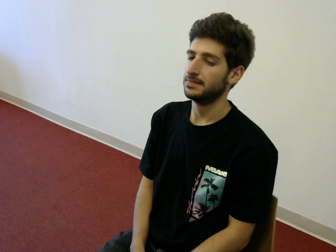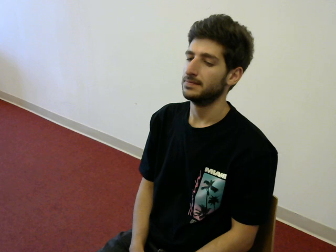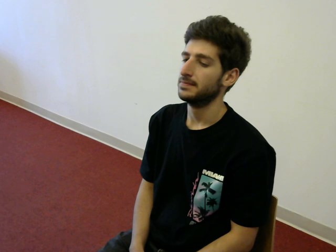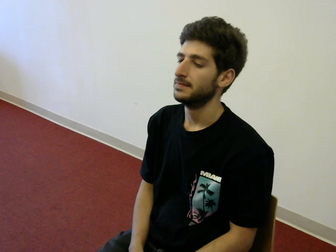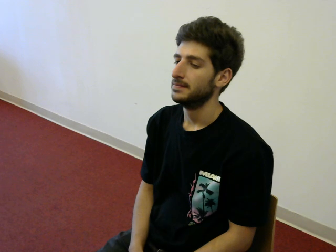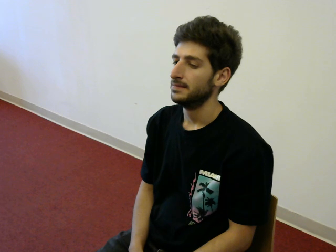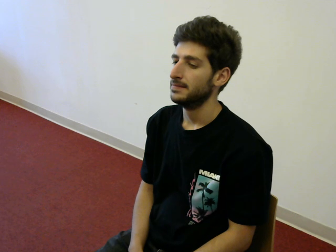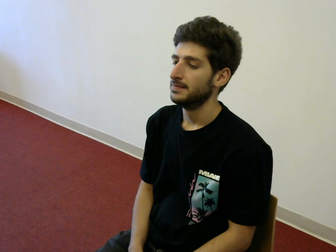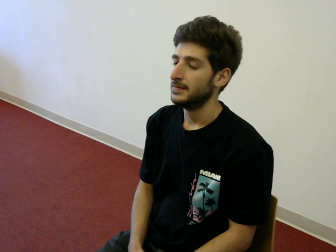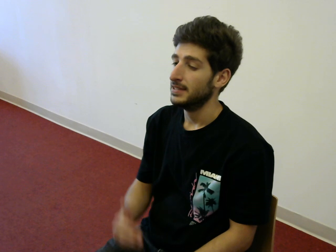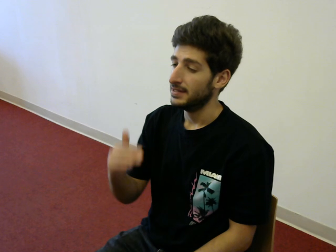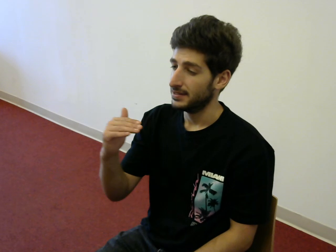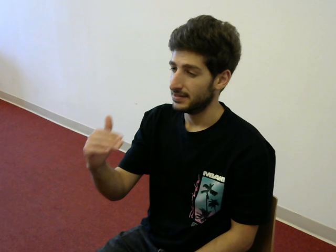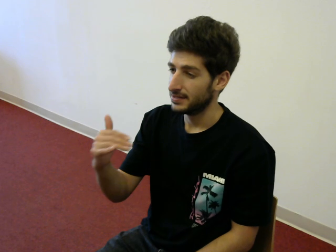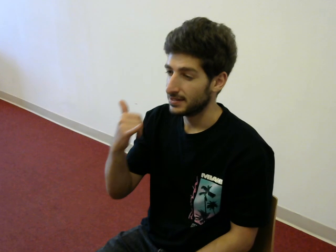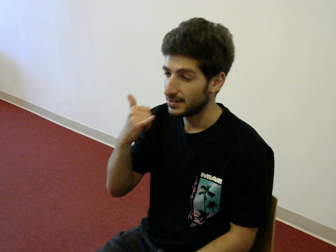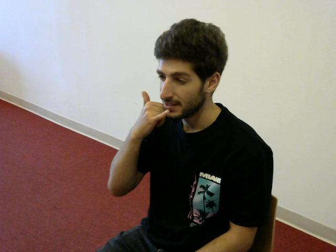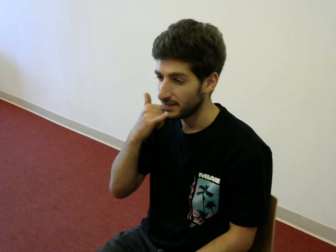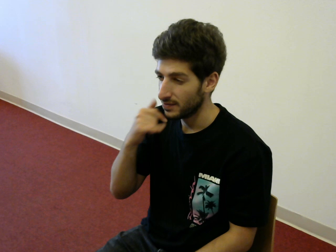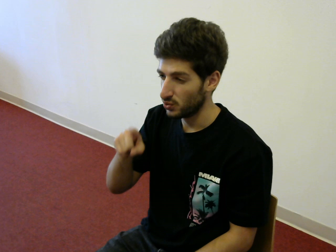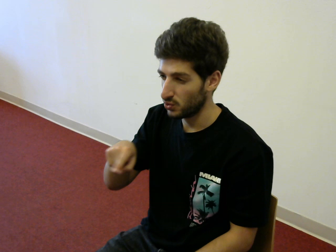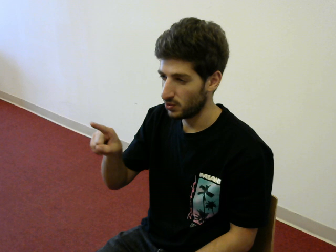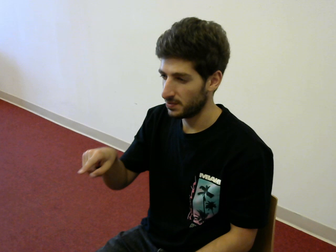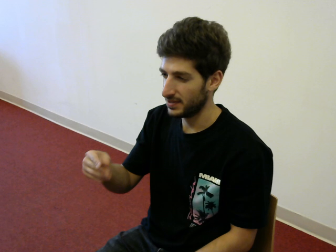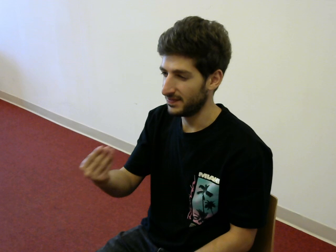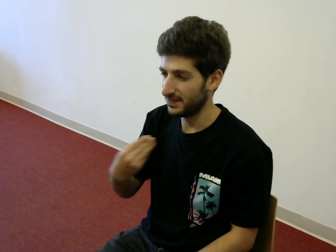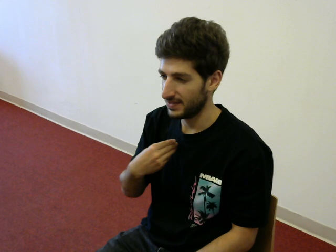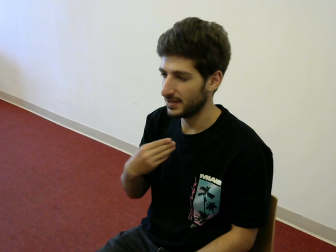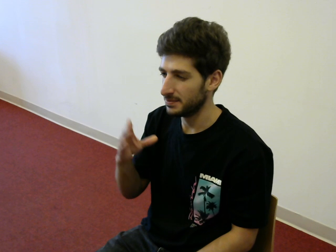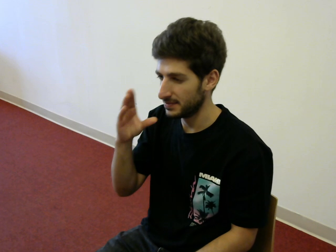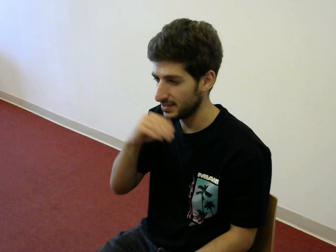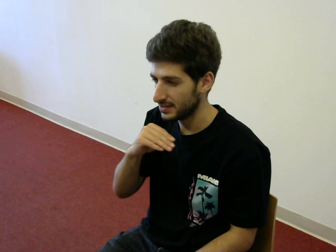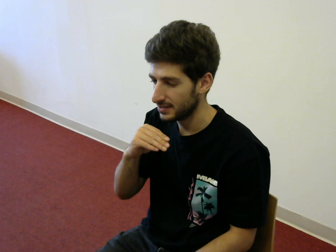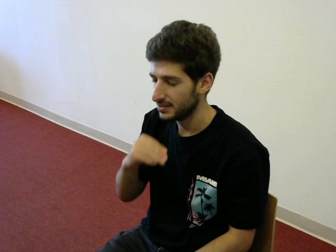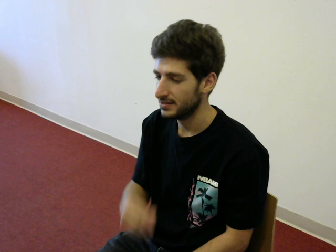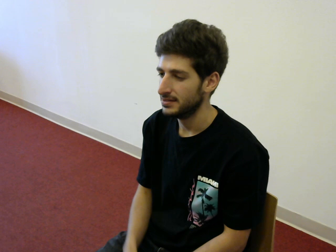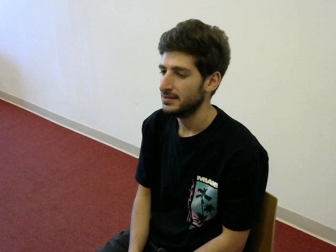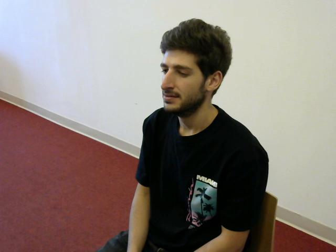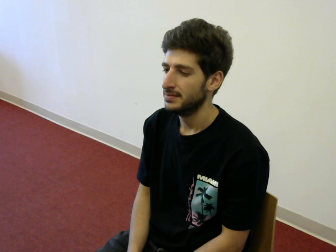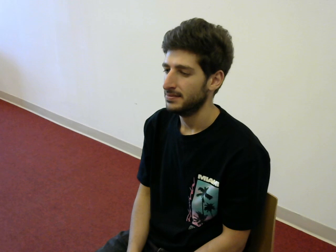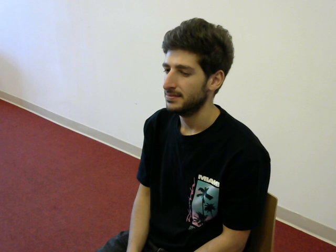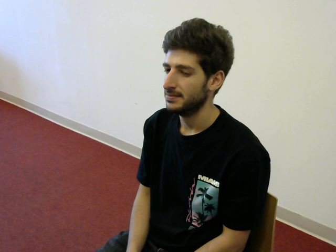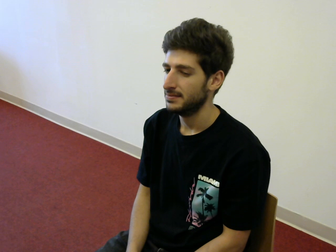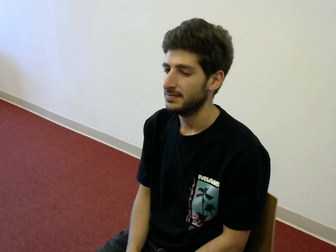Siz telefon nömrənizi verə bilərsinizmi?